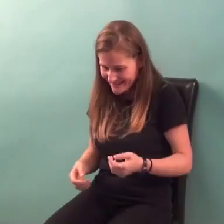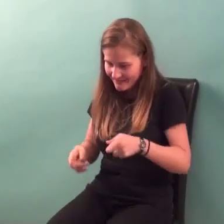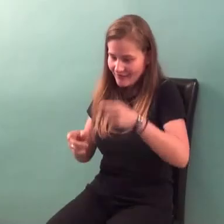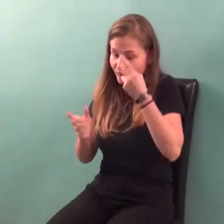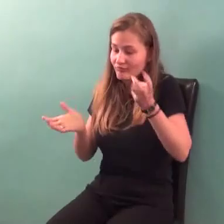Ten budzi się i wstaje.